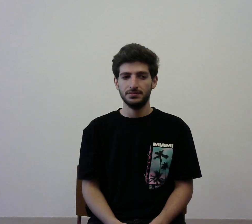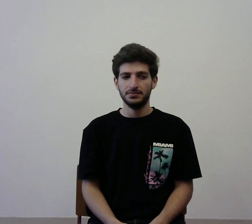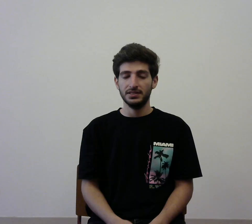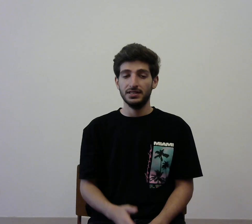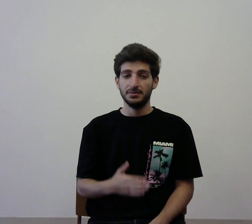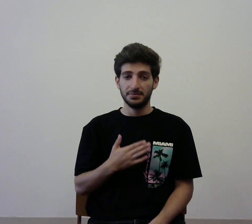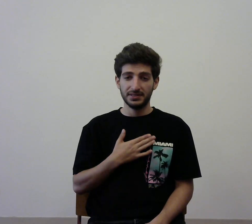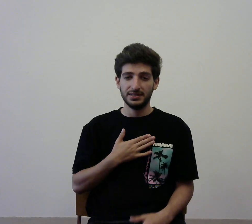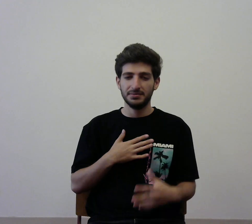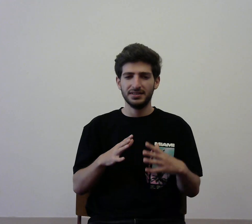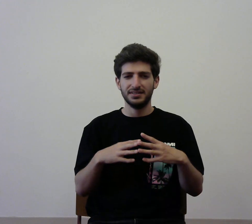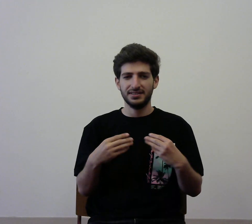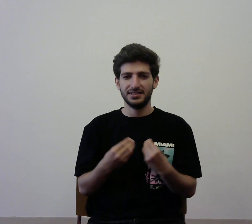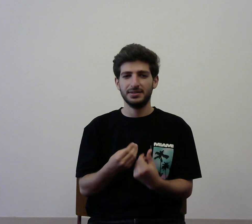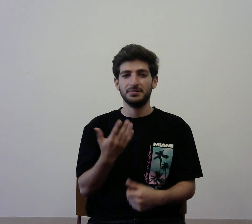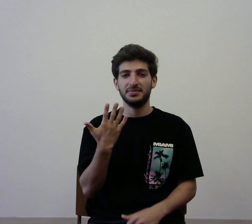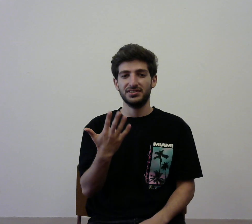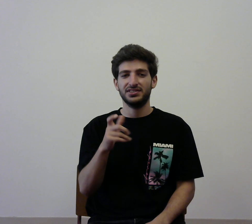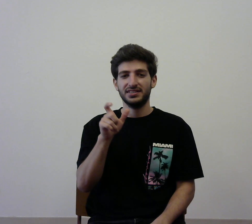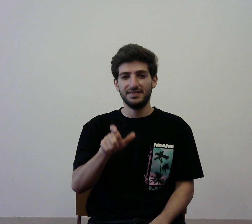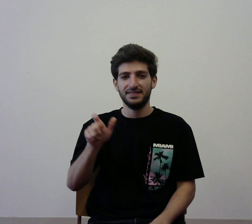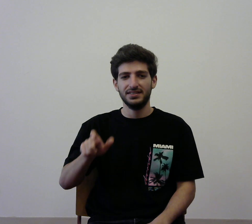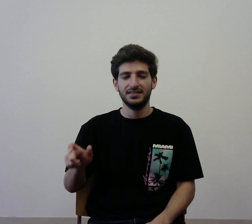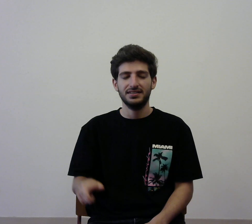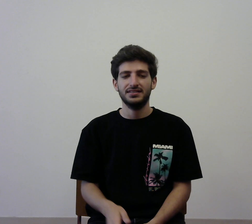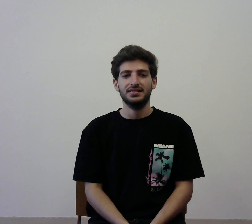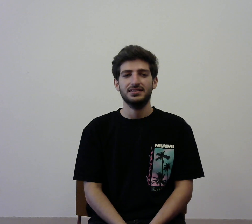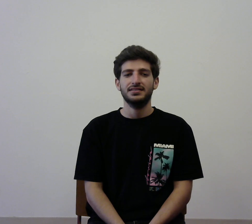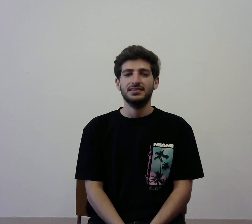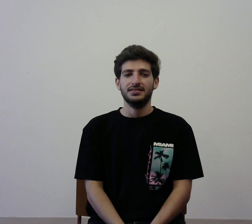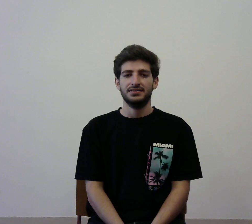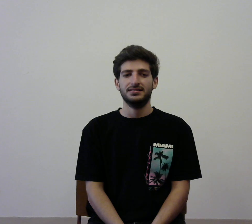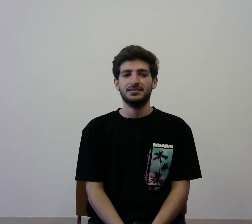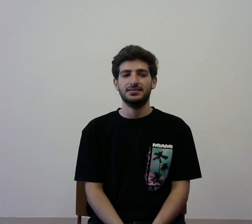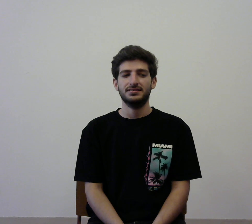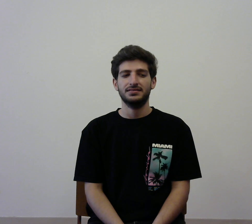Biz ailədə 5 nəfərik